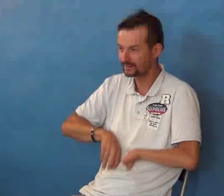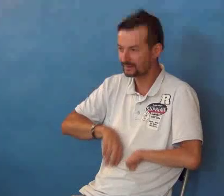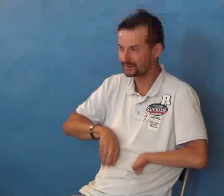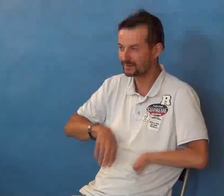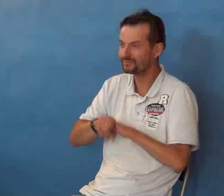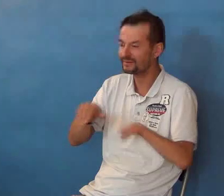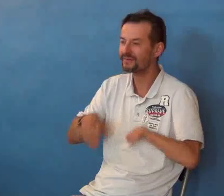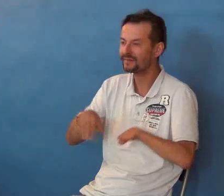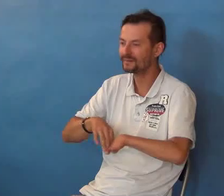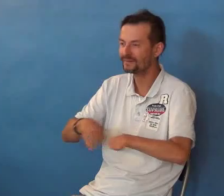Tak jak kangur, który ma torbę.